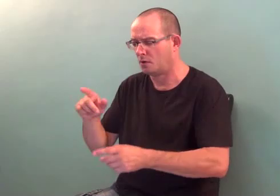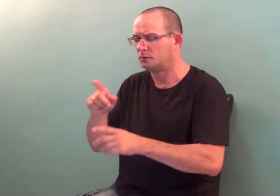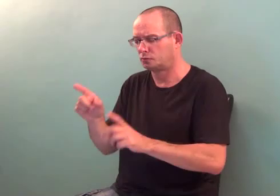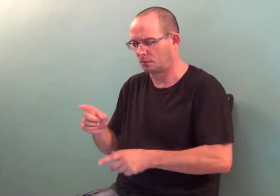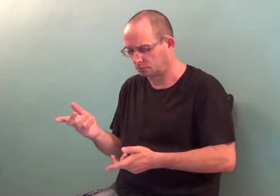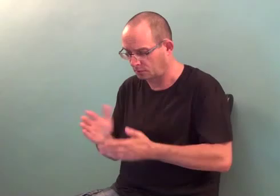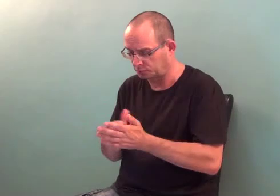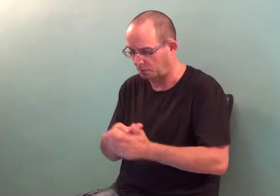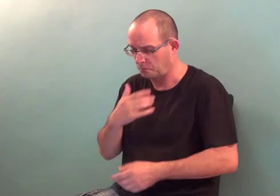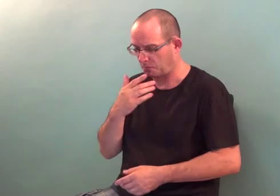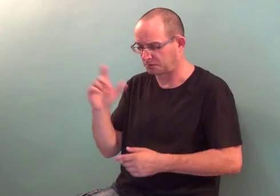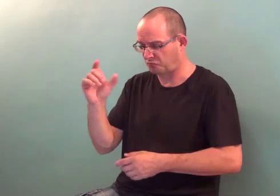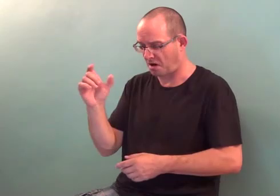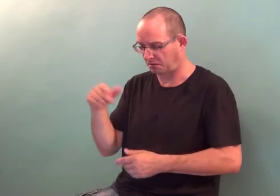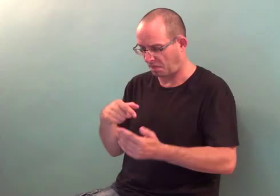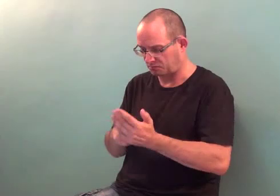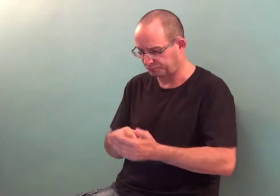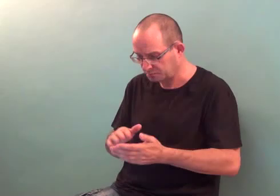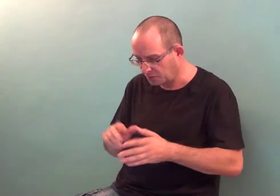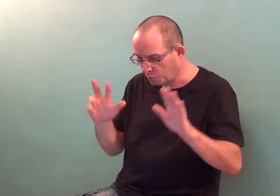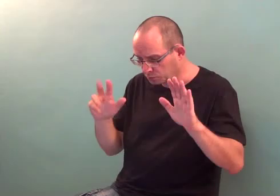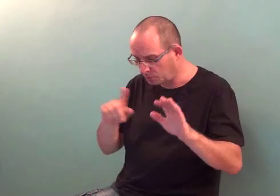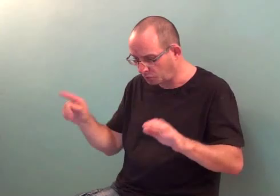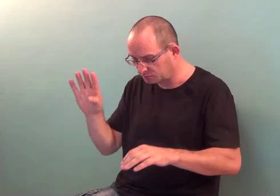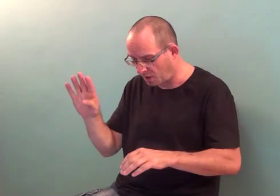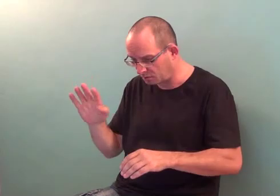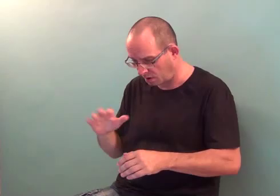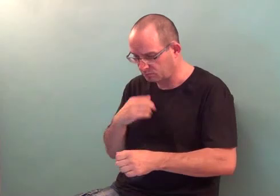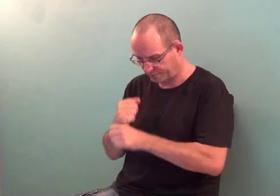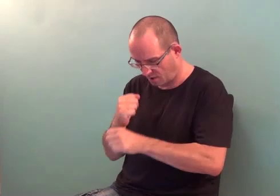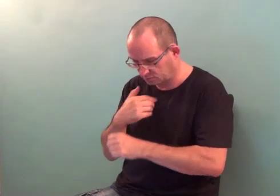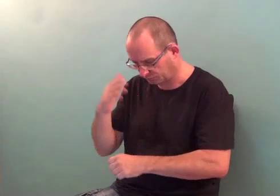To znaczy, na przykład, mówię: w czwartek od ósmej do czwartej pracuję.